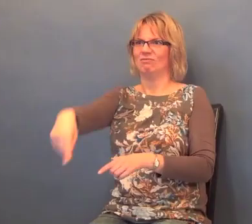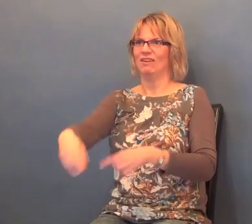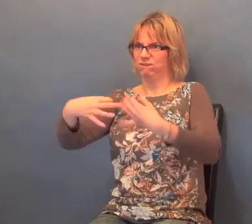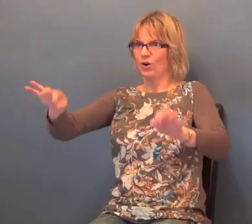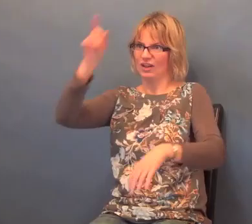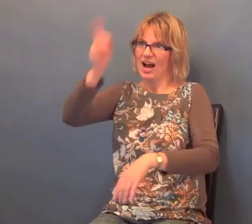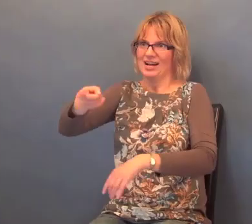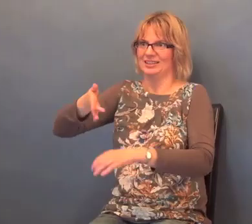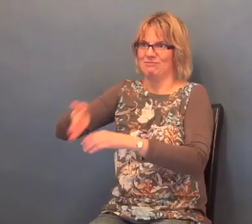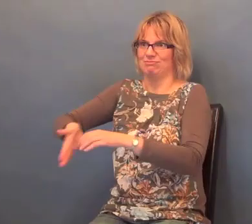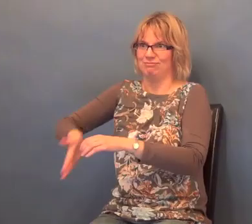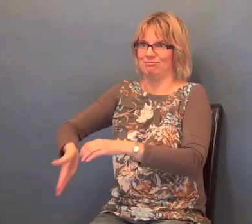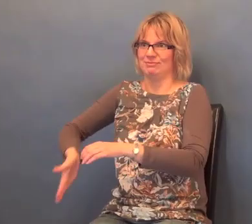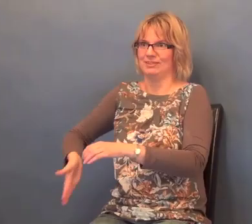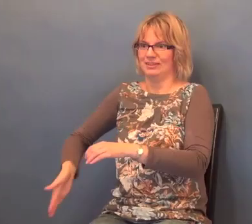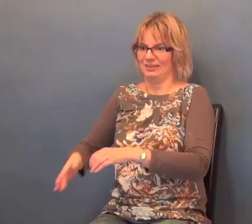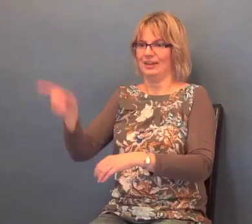Tutaj jest 'wolno', nakaz, żeby piłować.